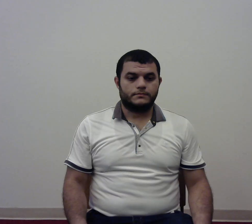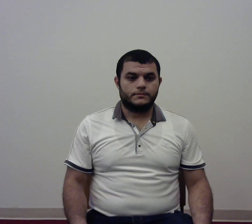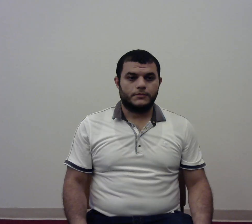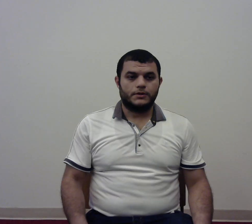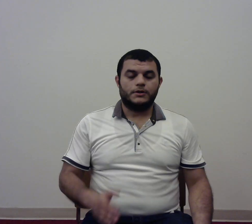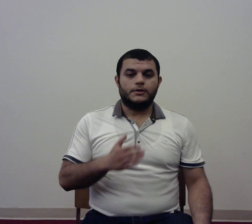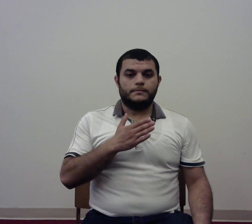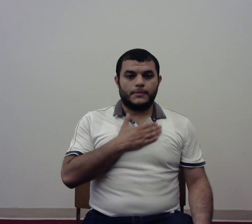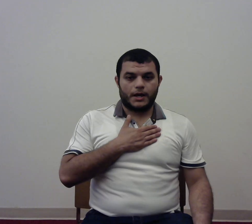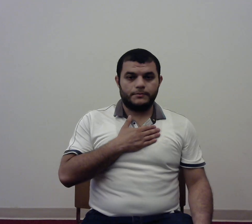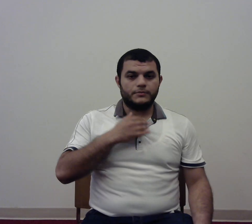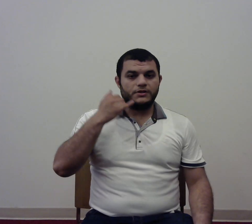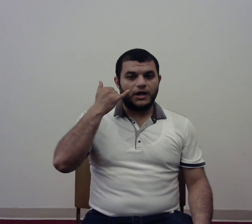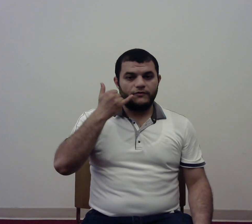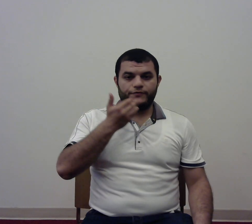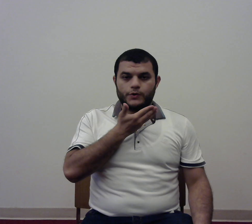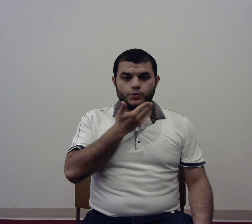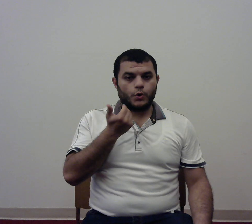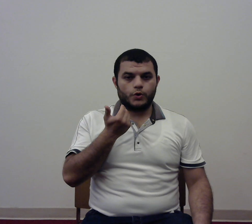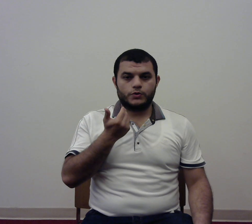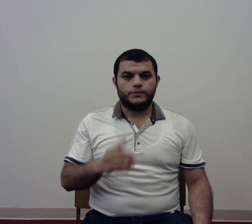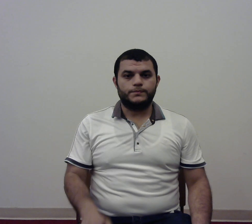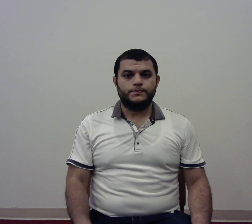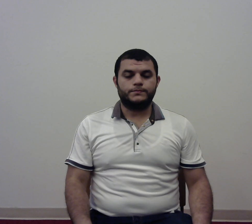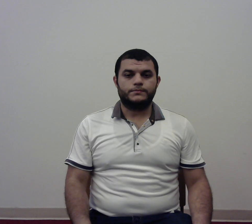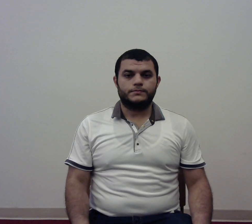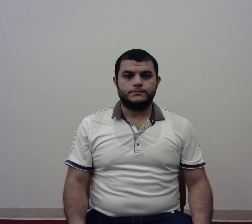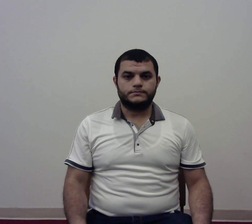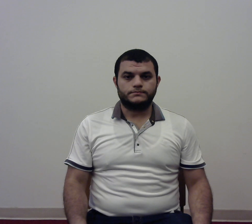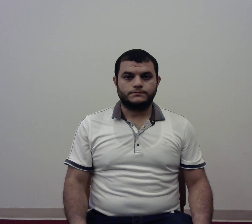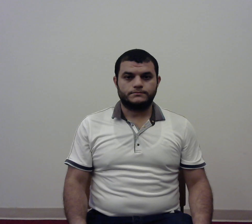Mənim telefonum yoxdur